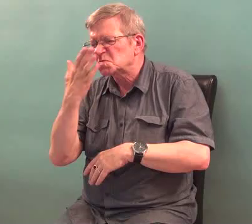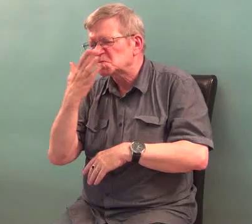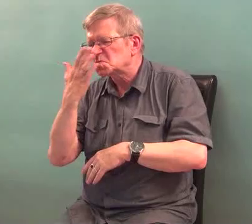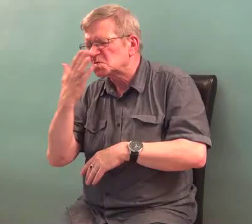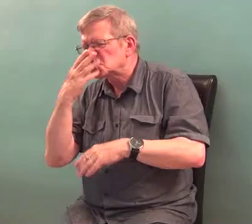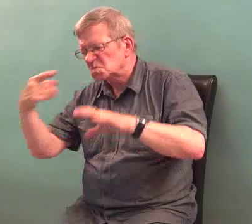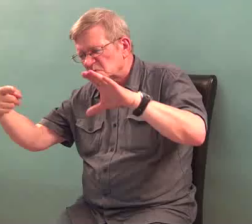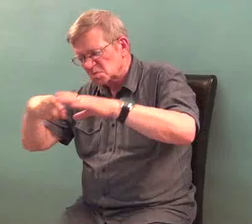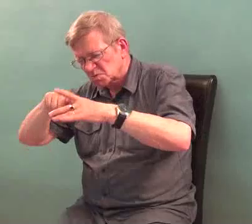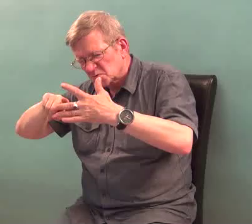W pniu była dziura.